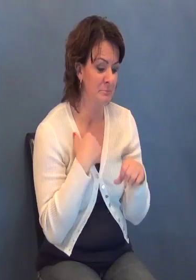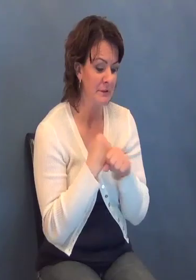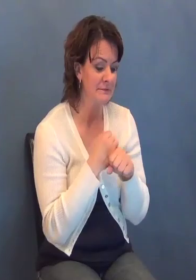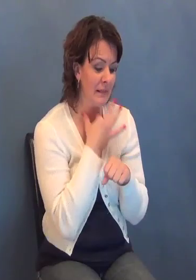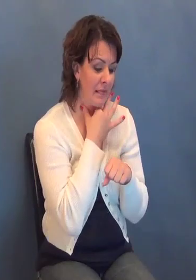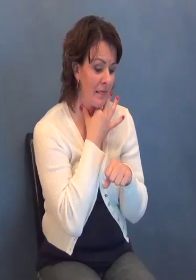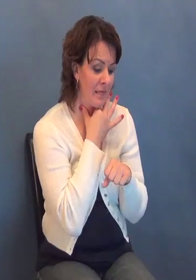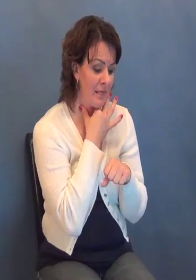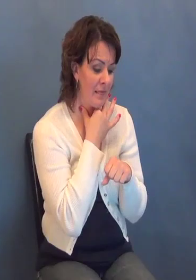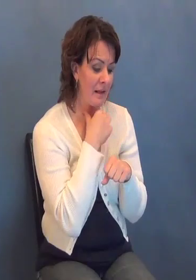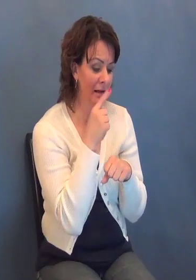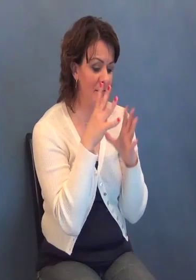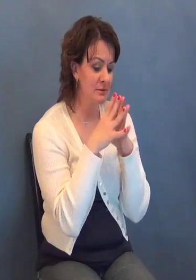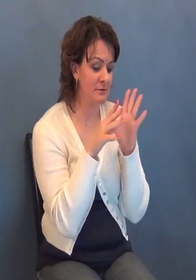Przepraszam, pracuję, nie mogę.